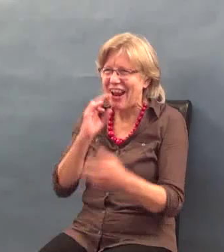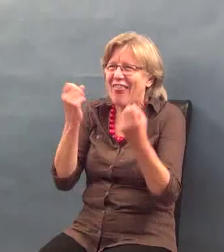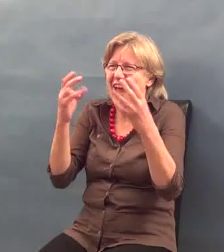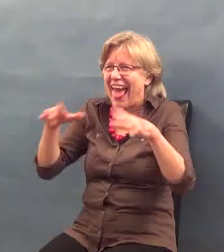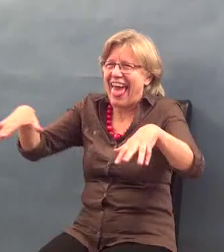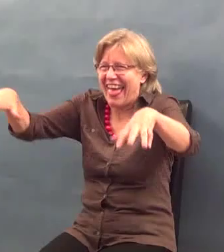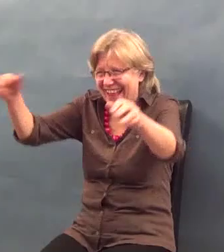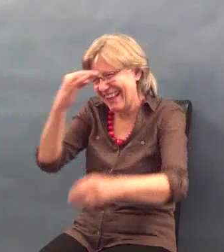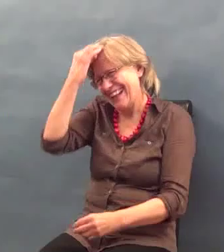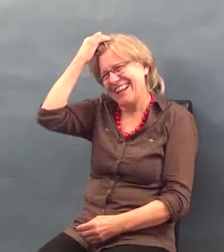Szedł podobny do ducha.